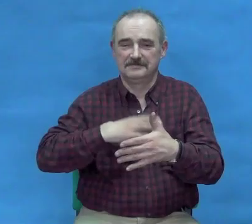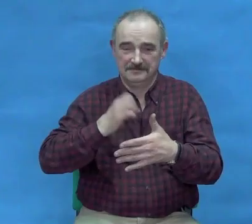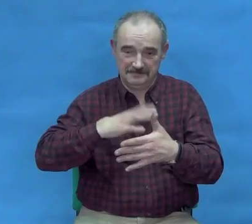Już.